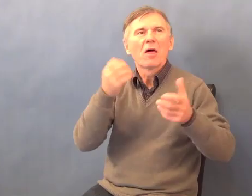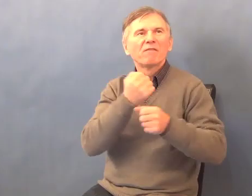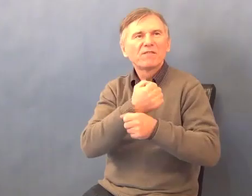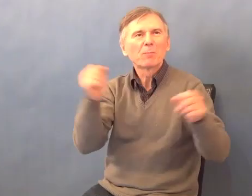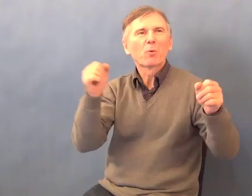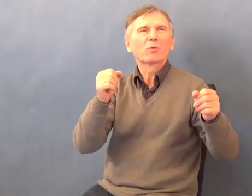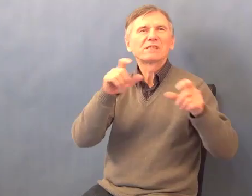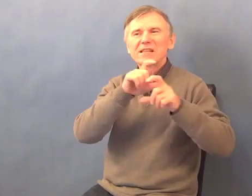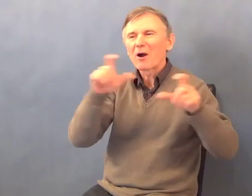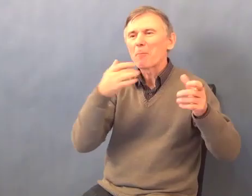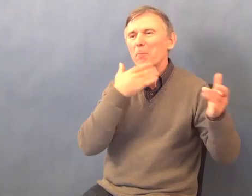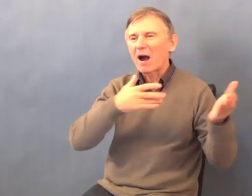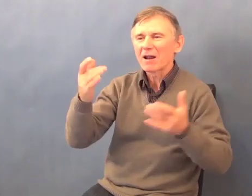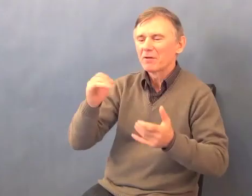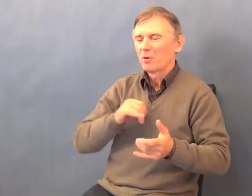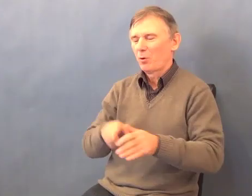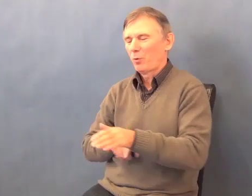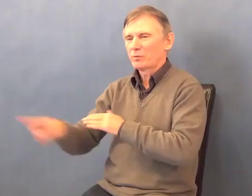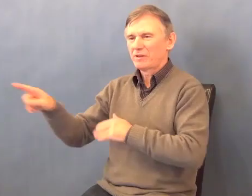Prąd jest niebezpieczny, może spowodować wybuch, pożar.